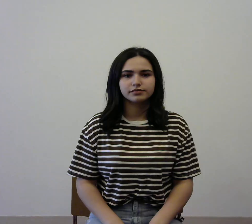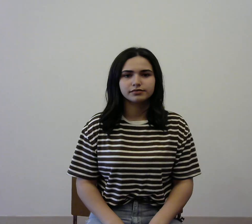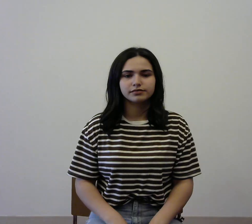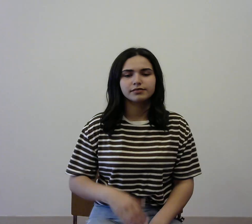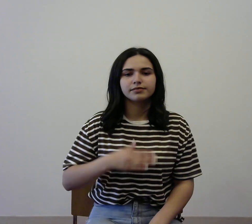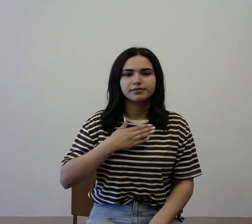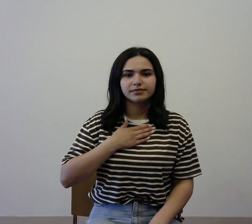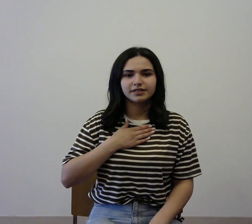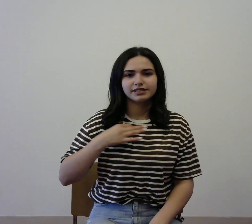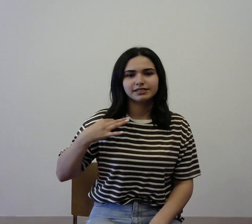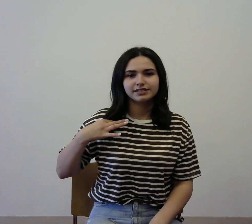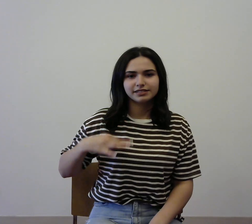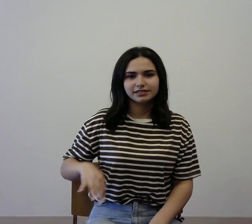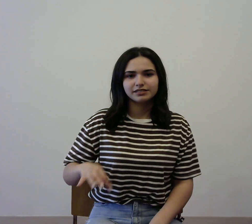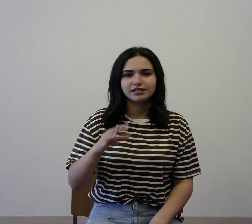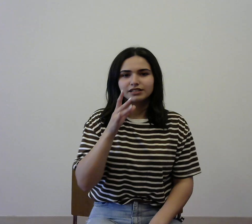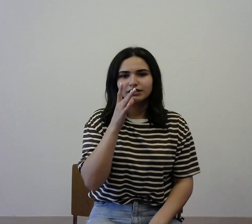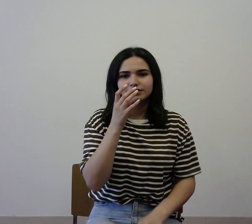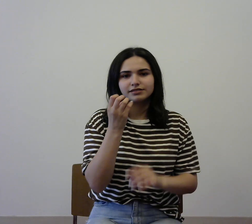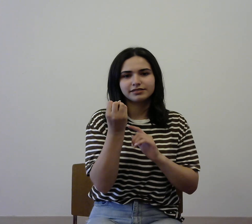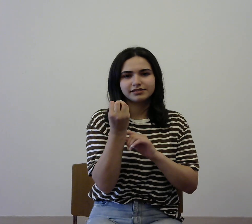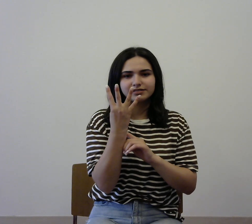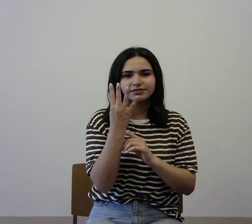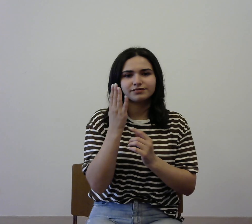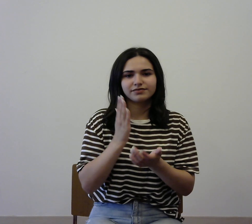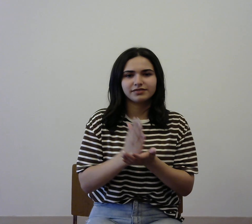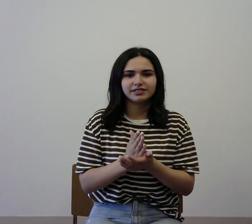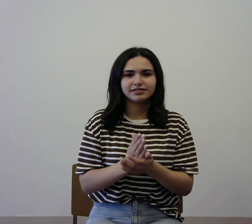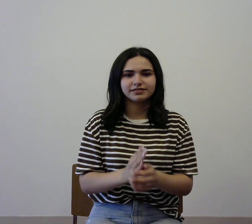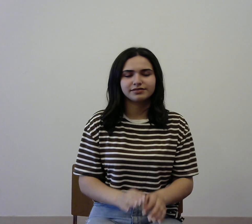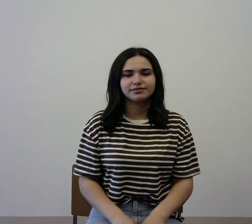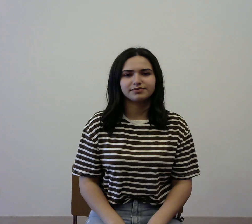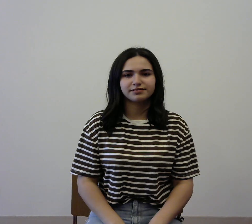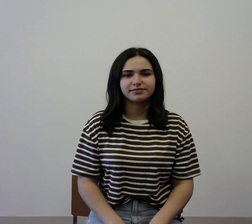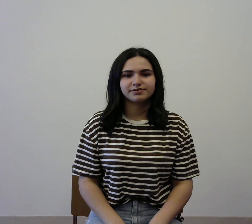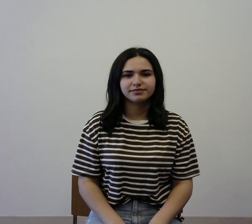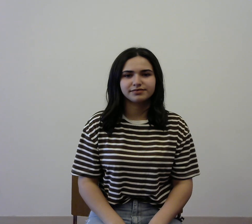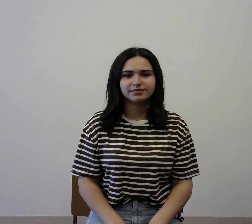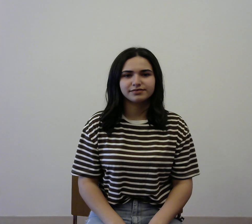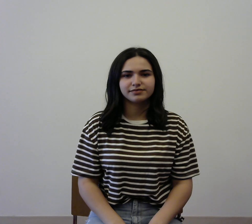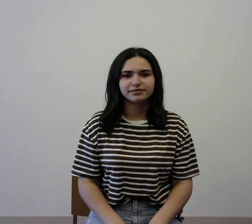Mənim oğlumun 14 yaşı var